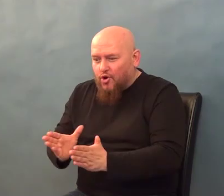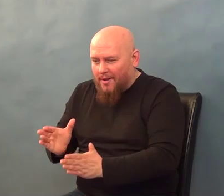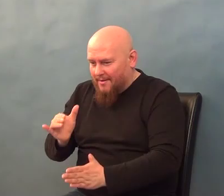Ja myślę..